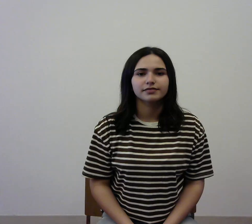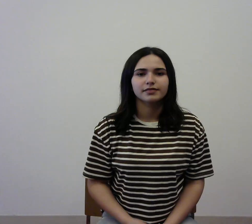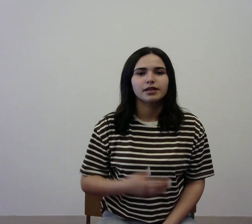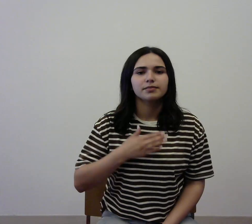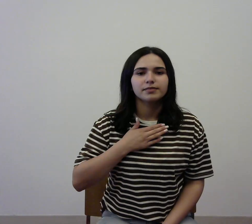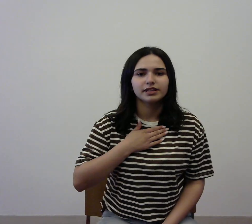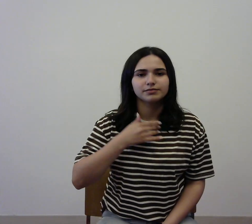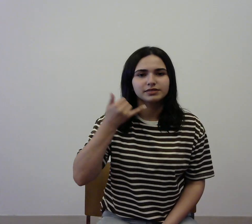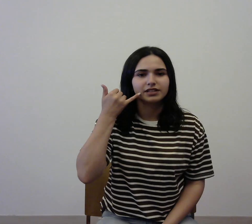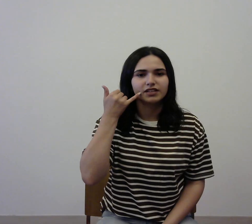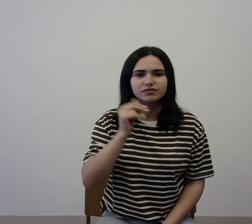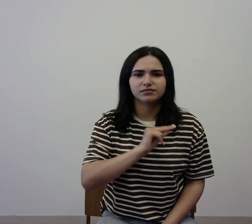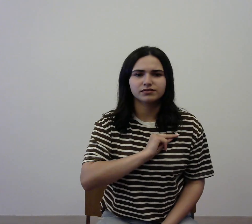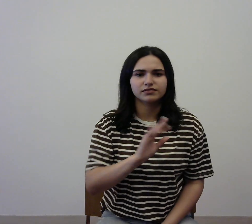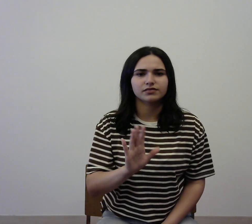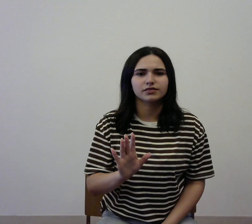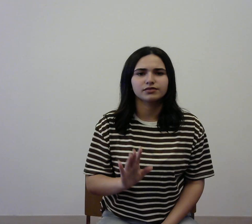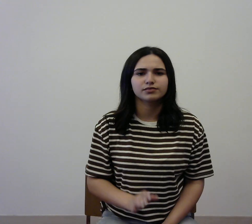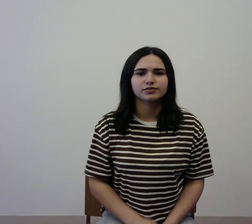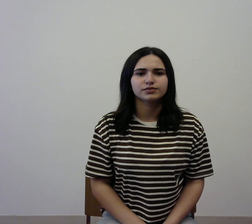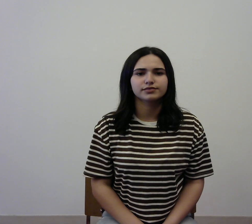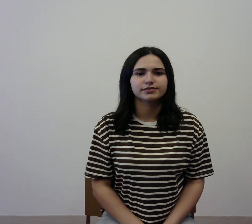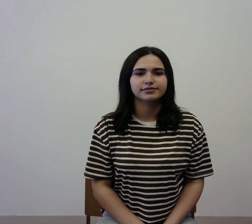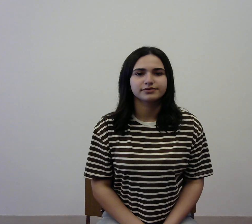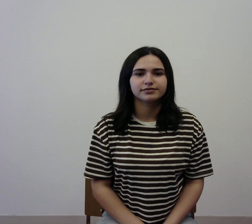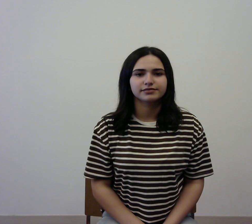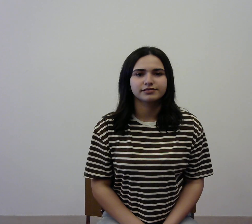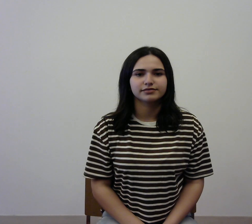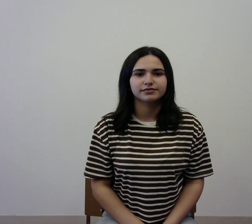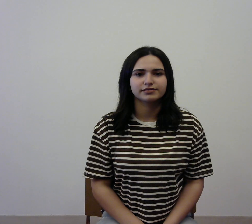Mənim telefonum özümdə deyil